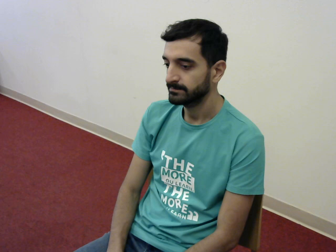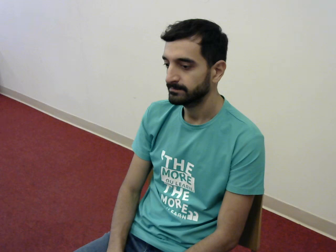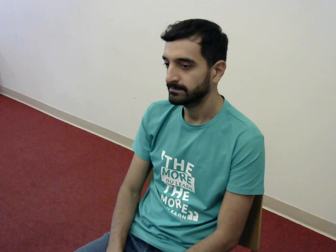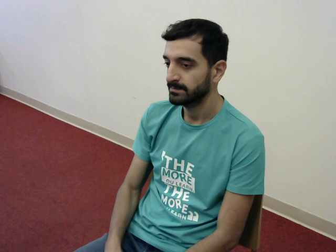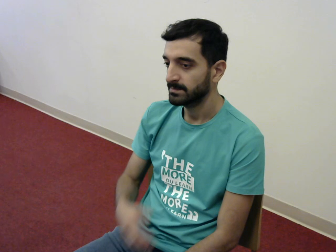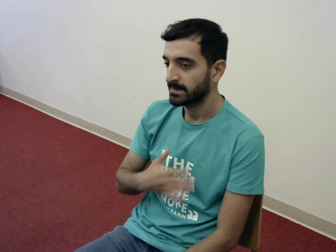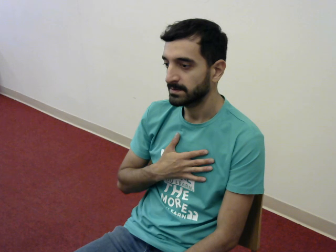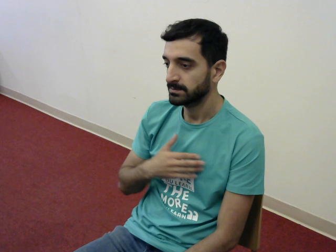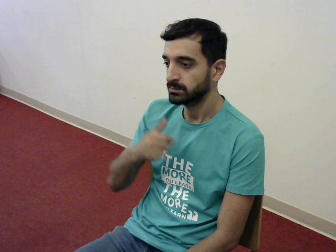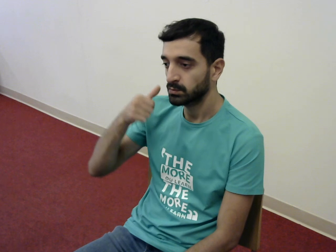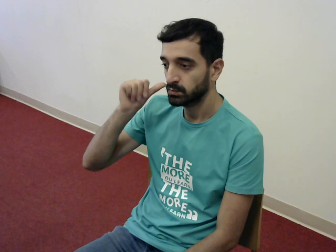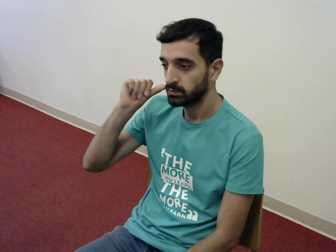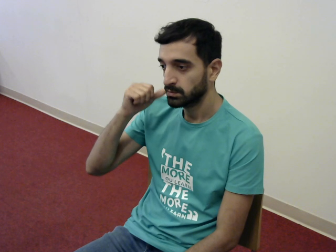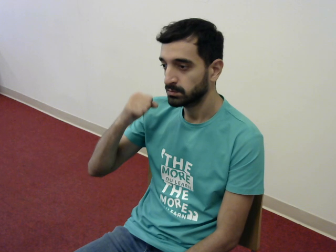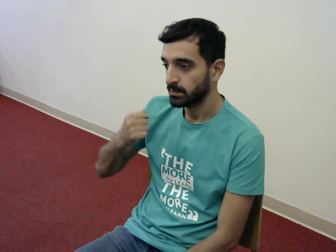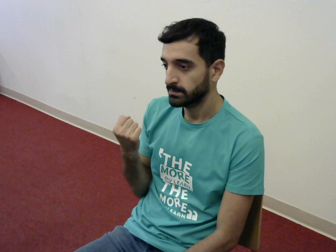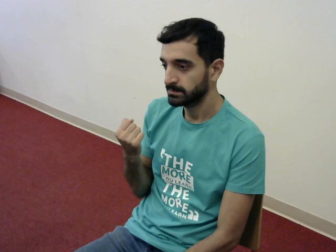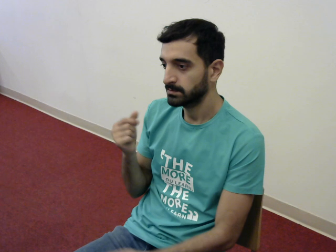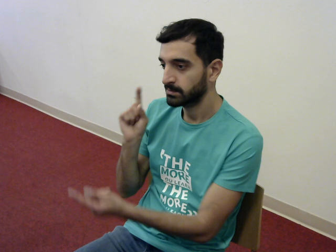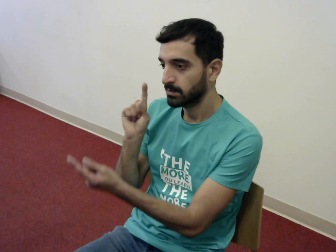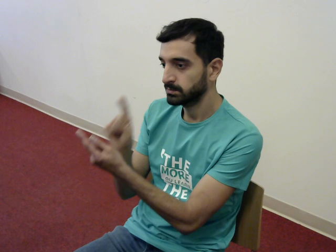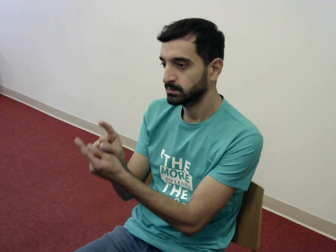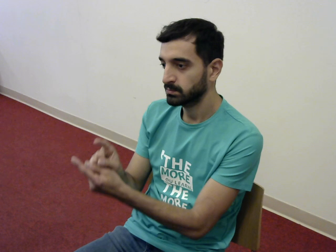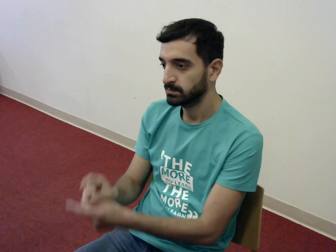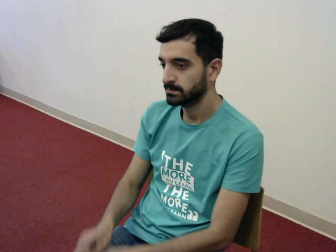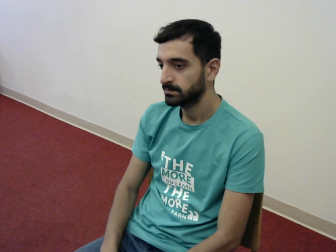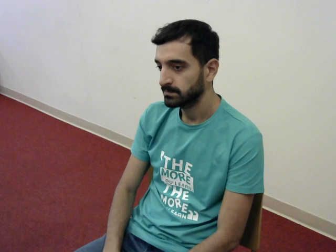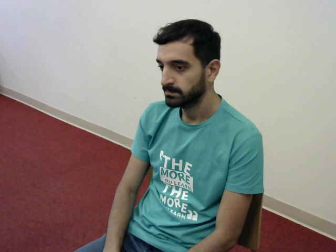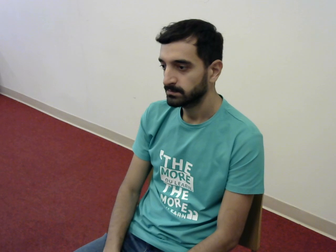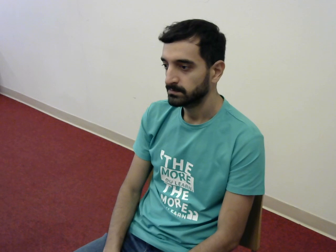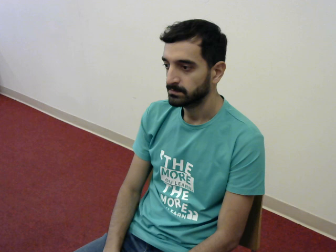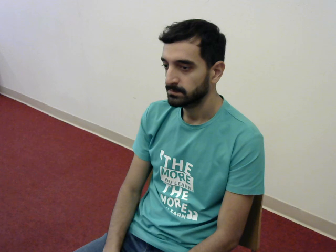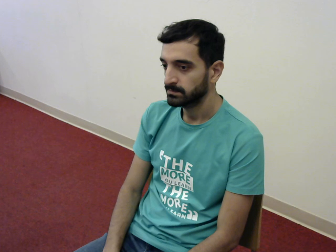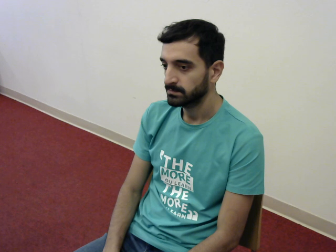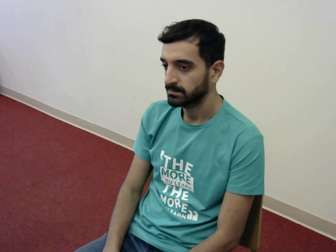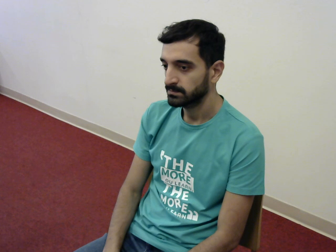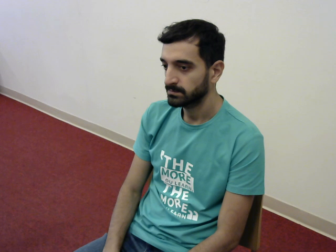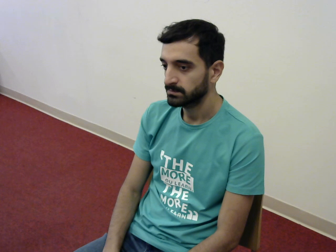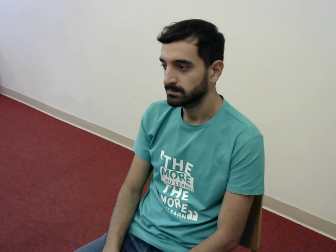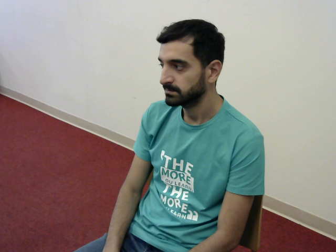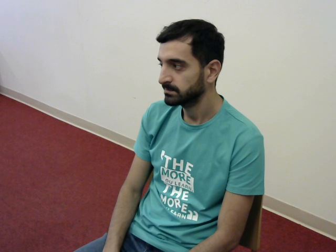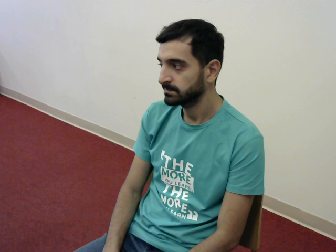Mən dünən dostlarımla görüşmüşdüm